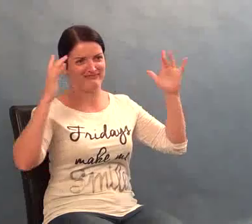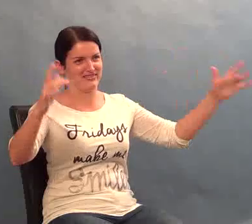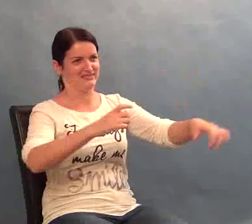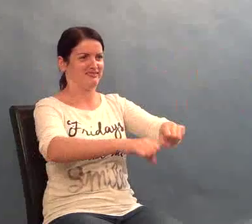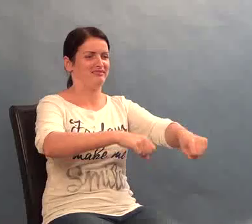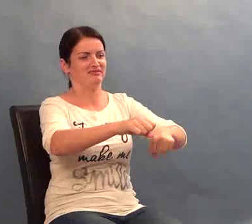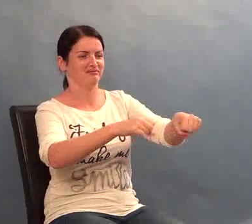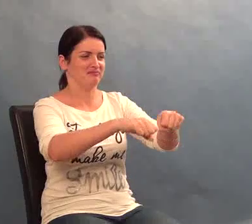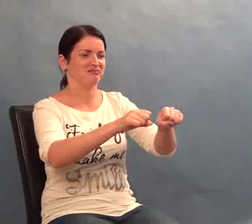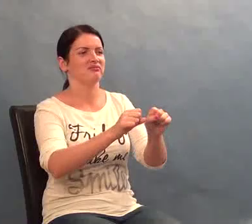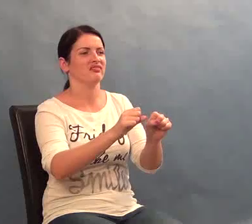Jedzie dalej.